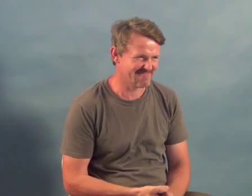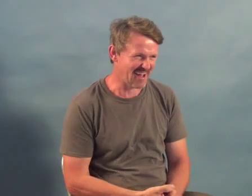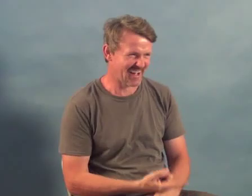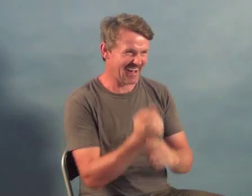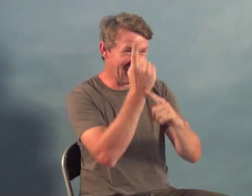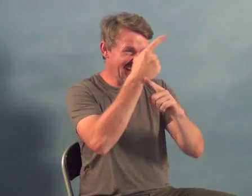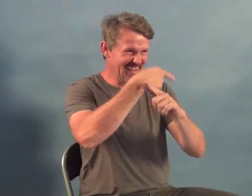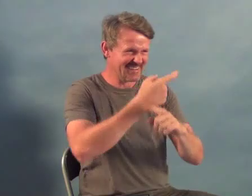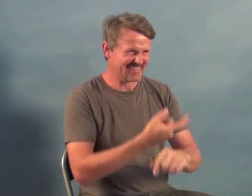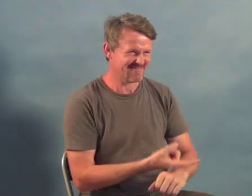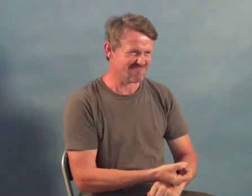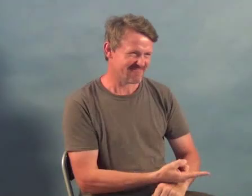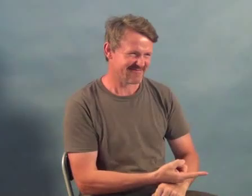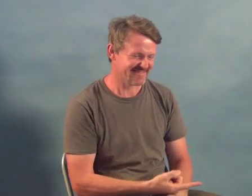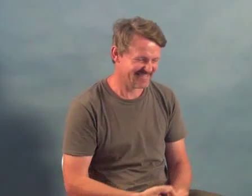Wskazówką strzela.